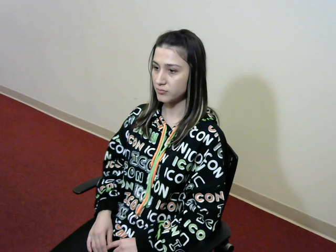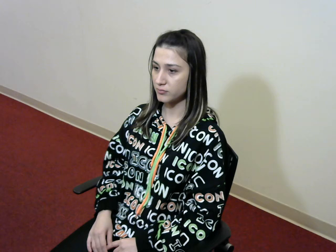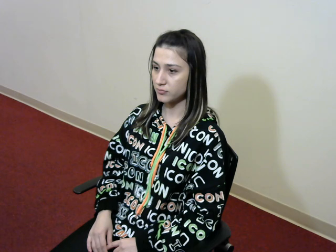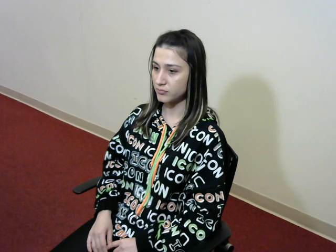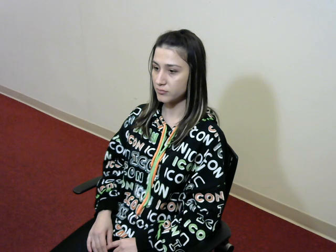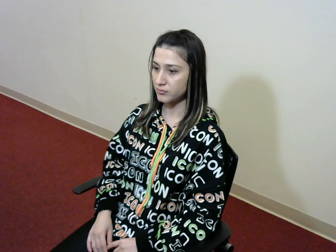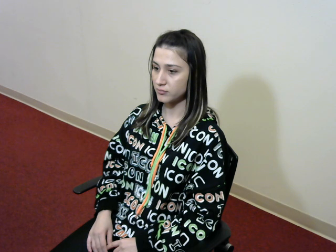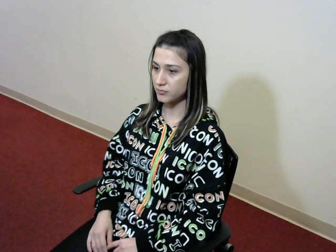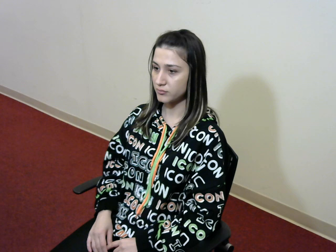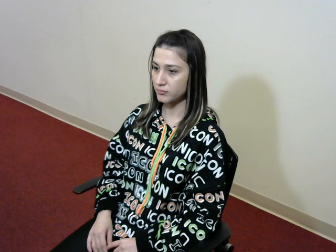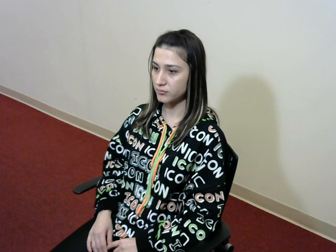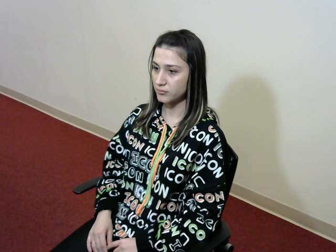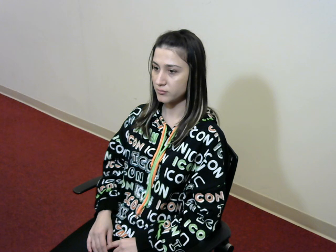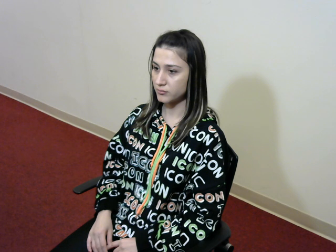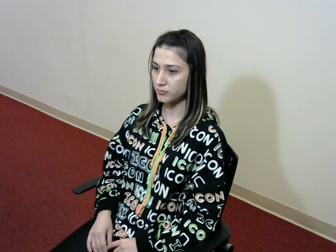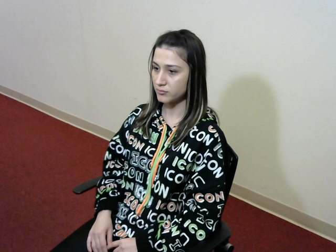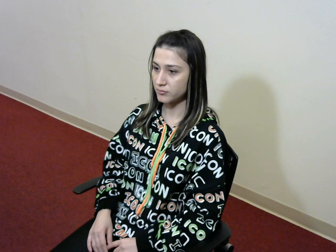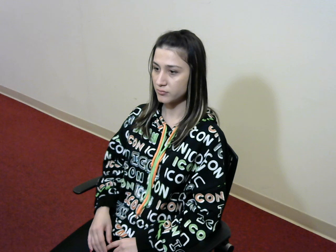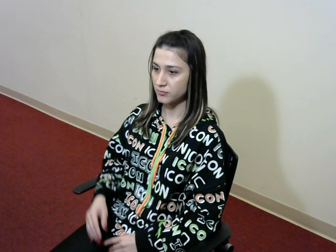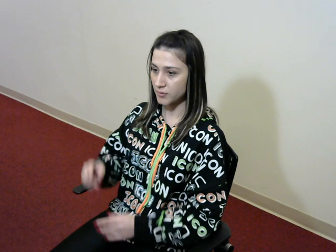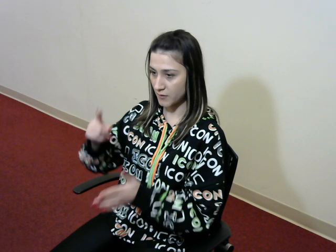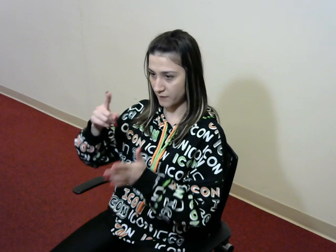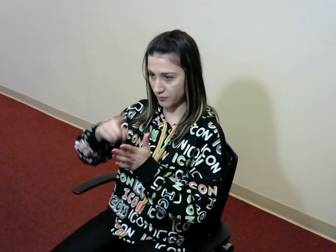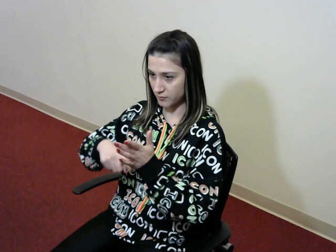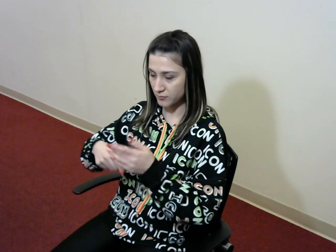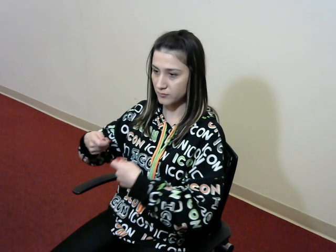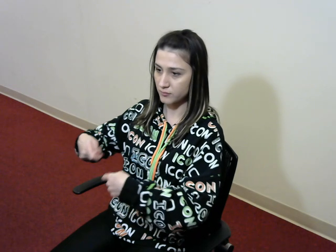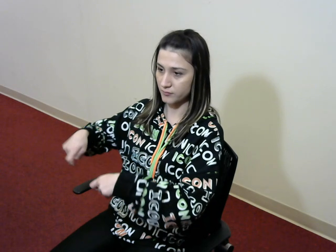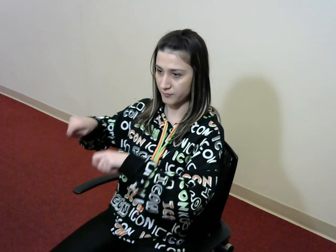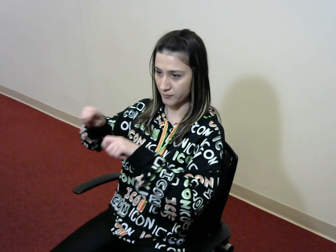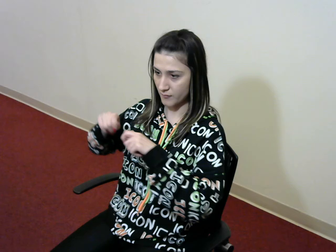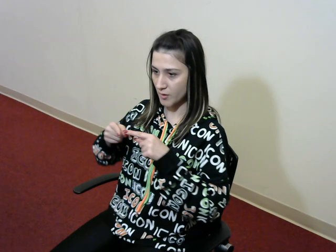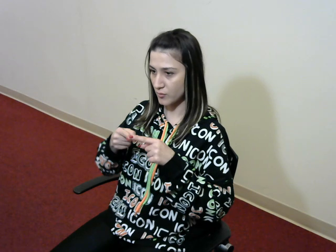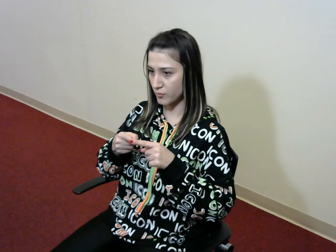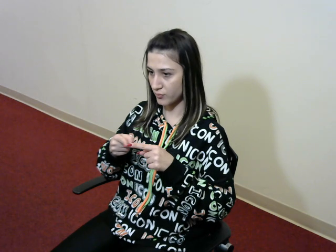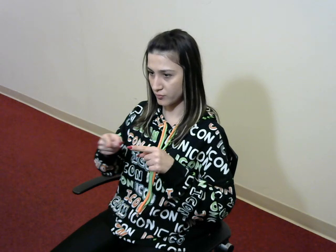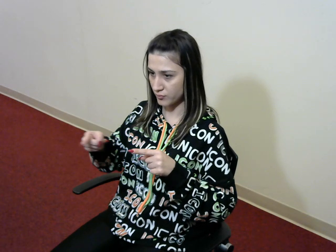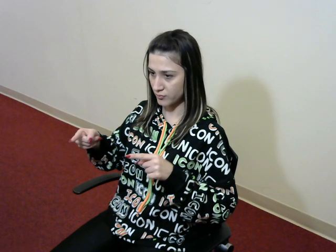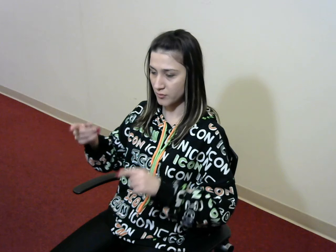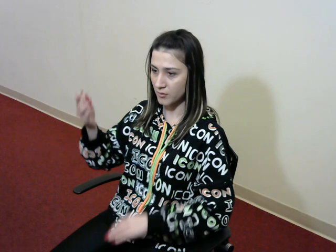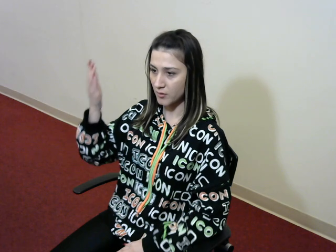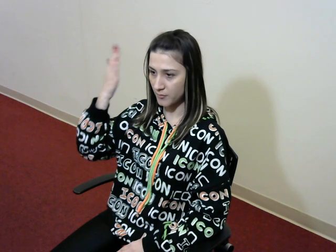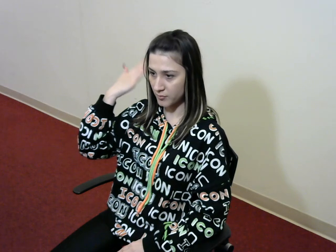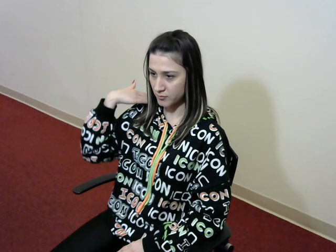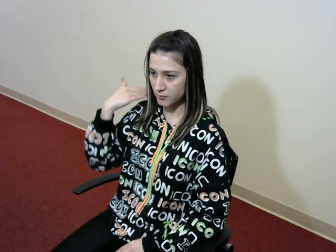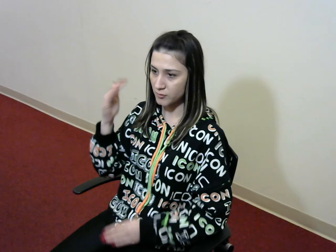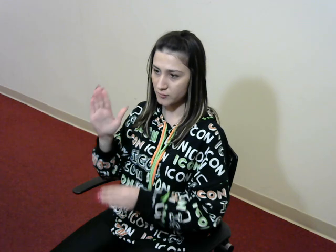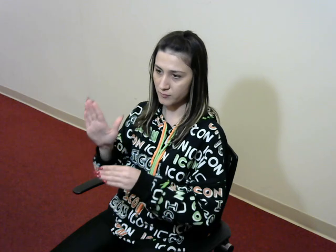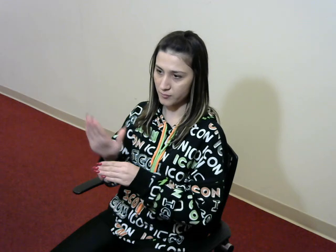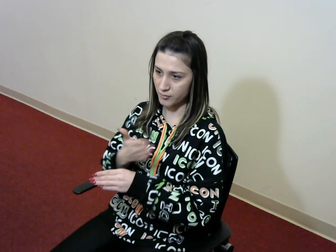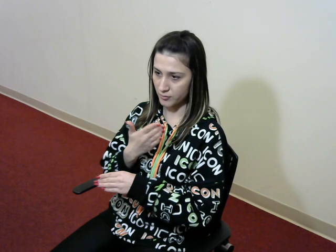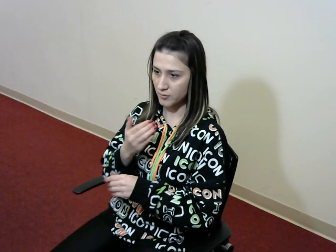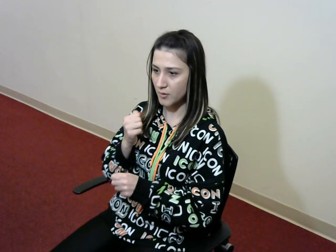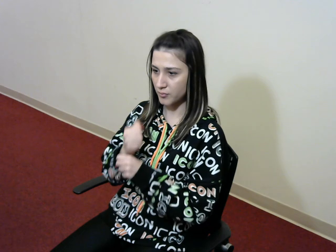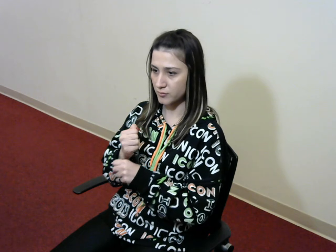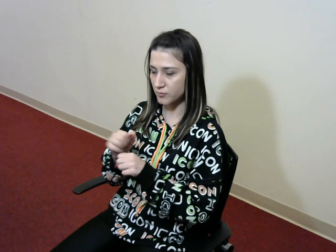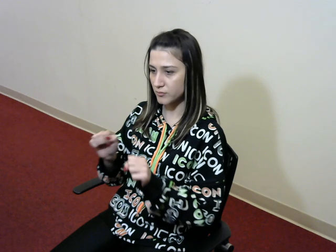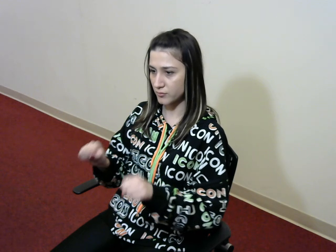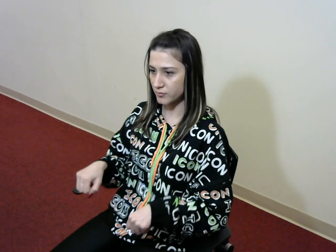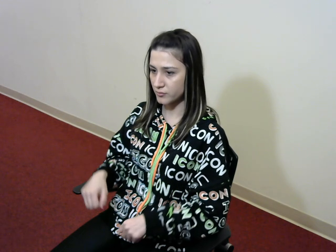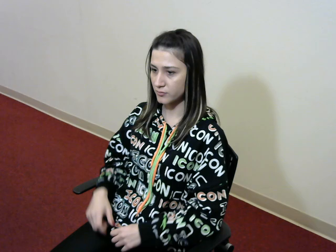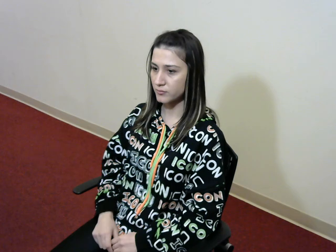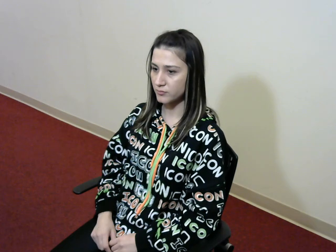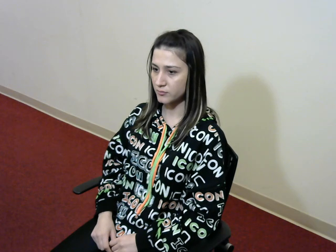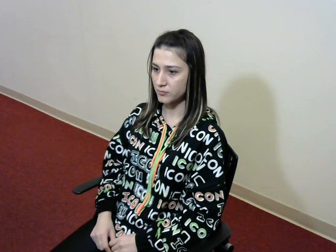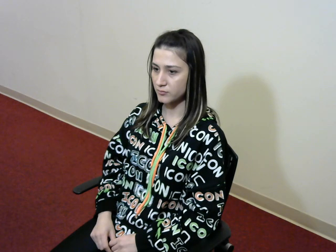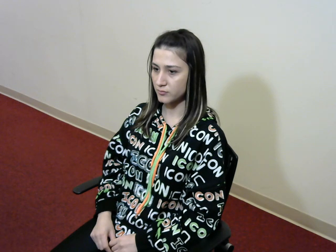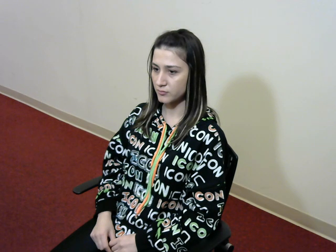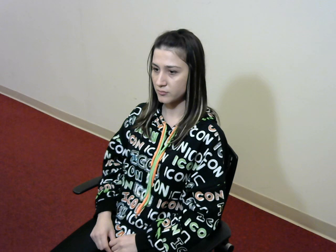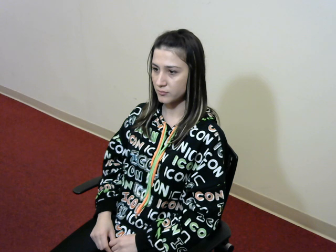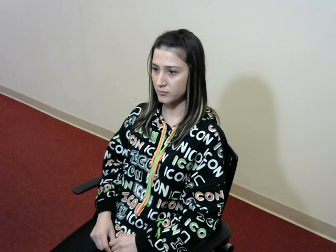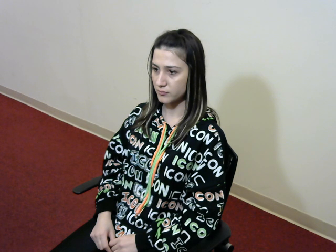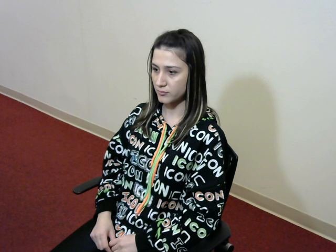Etibarnaməni müddətindən əvvəl ləğv etdirmək olarmı?